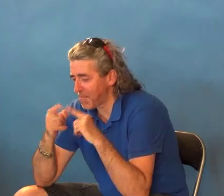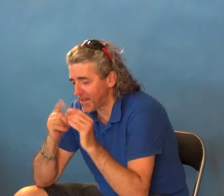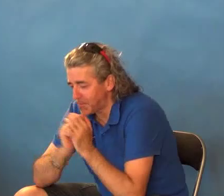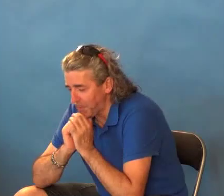Nie pasuje.